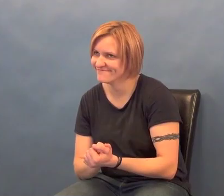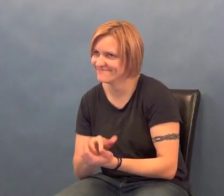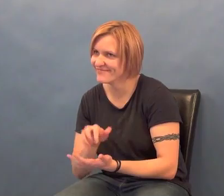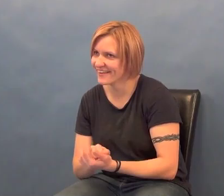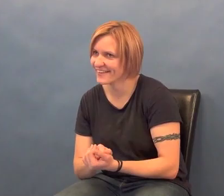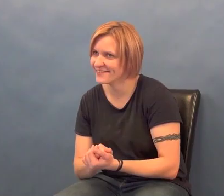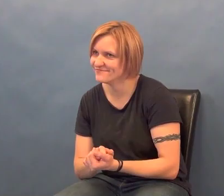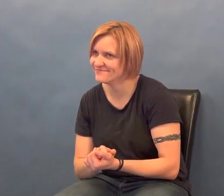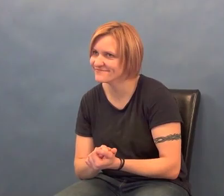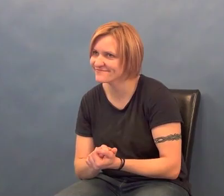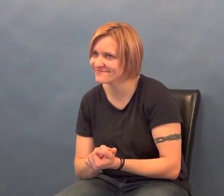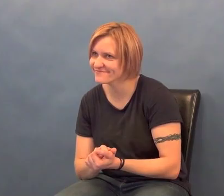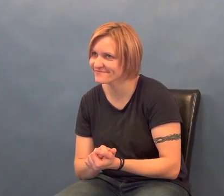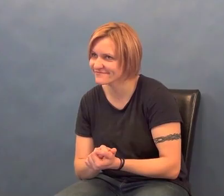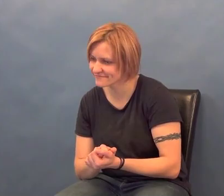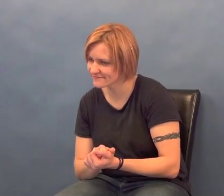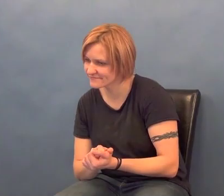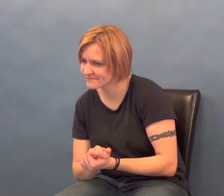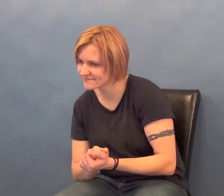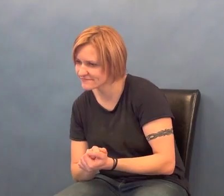Zajęta.